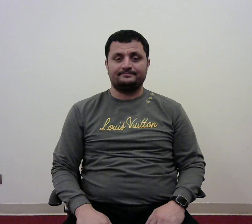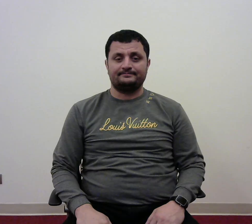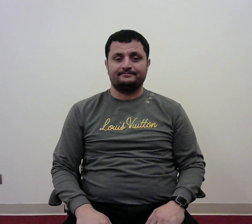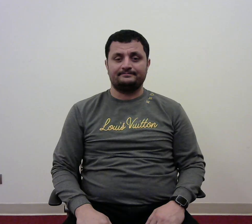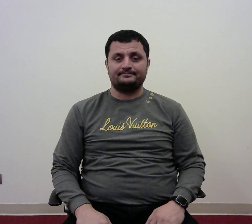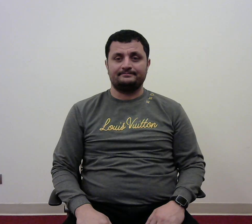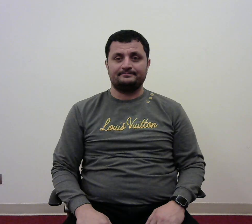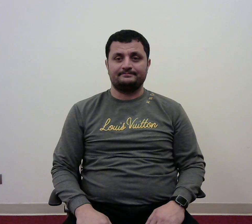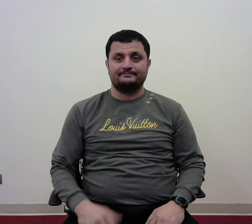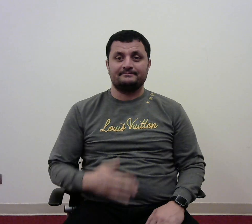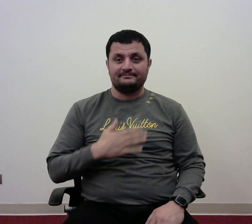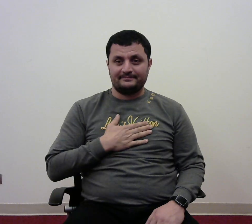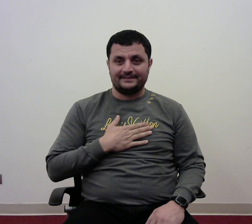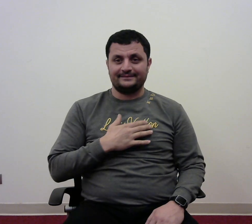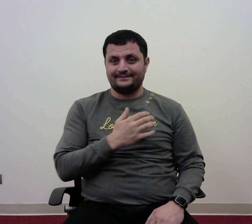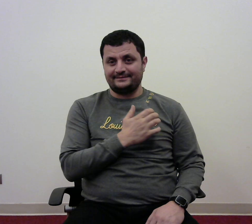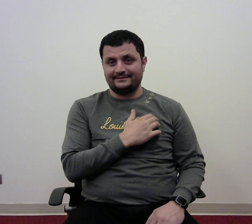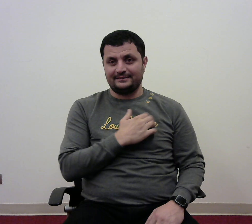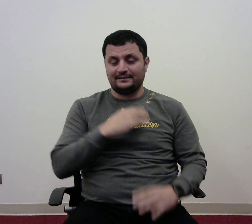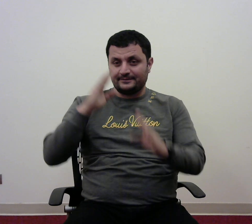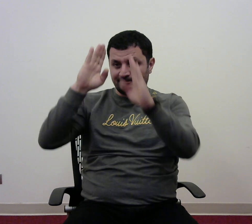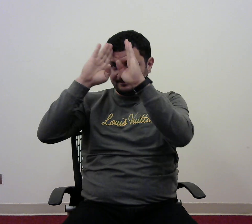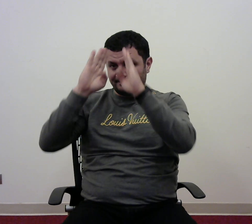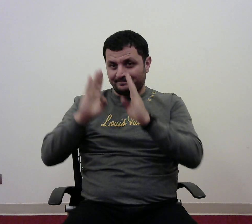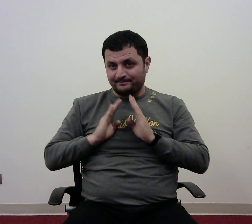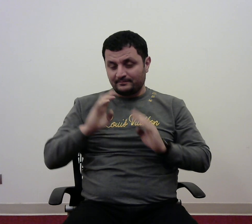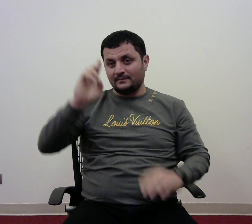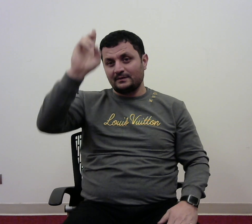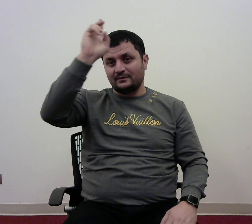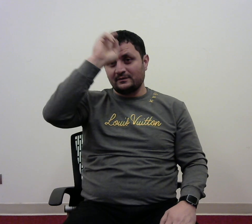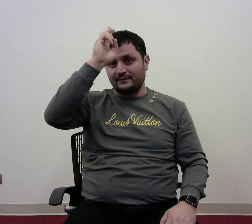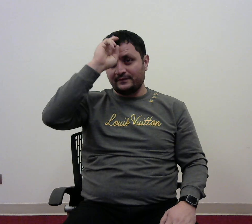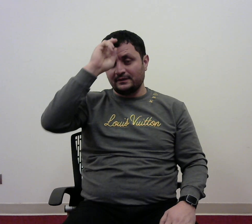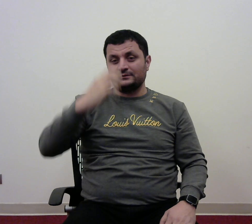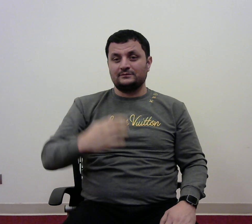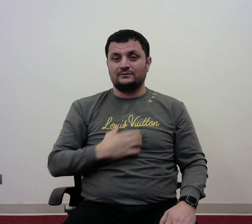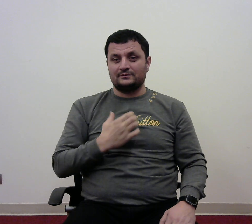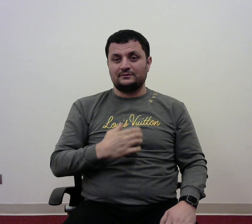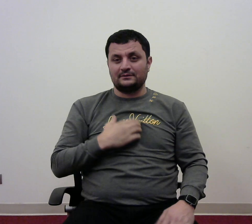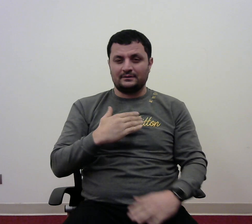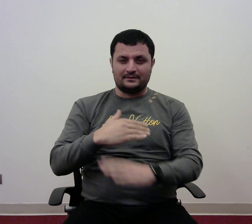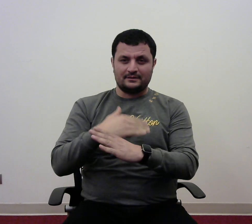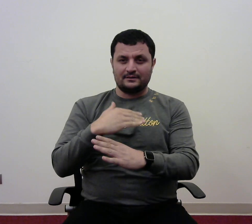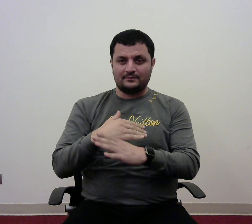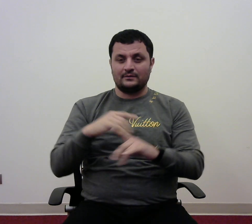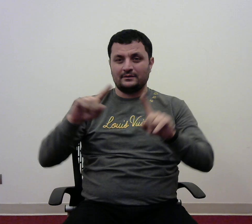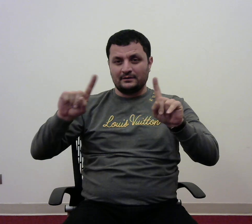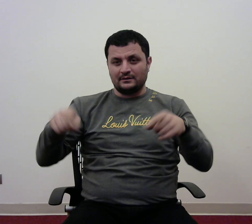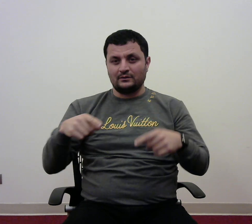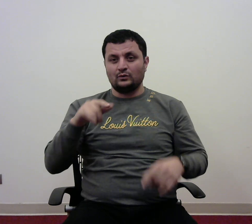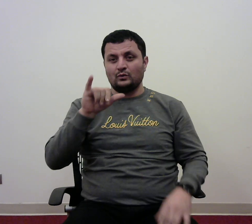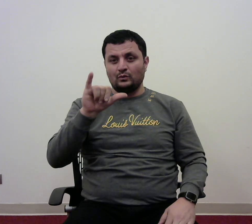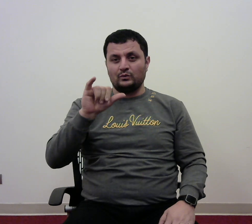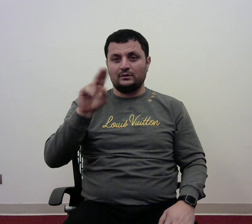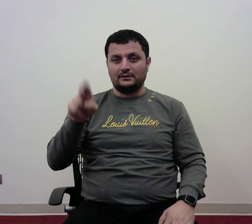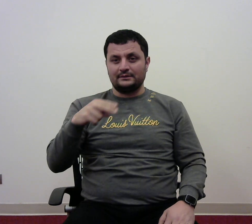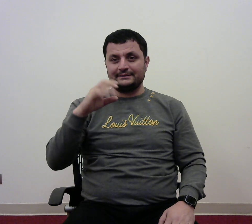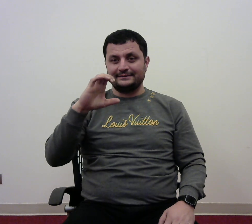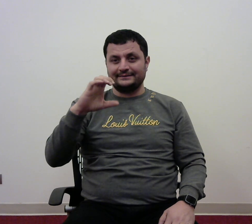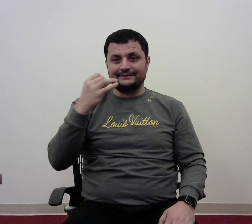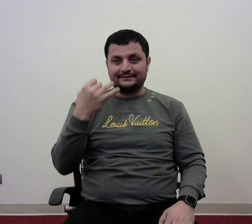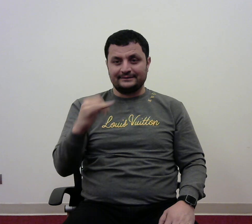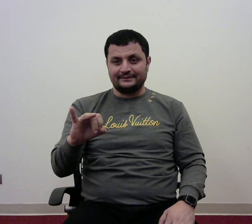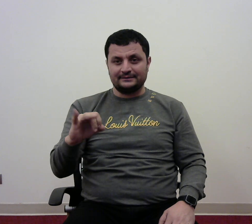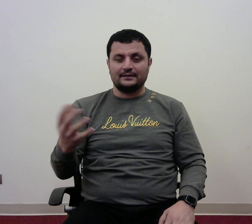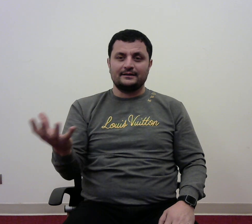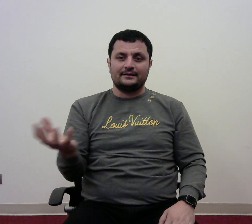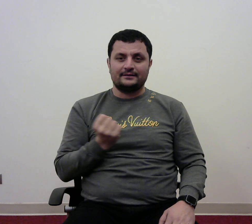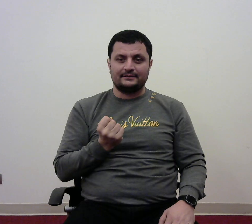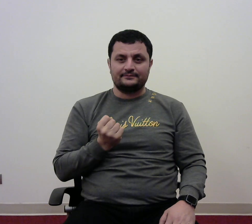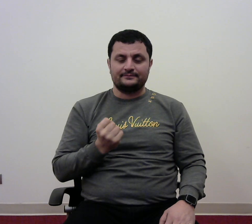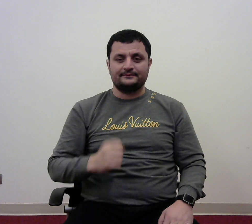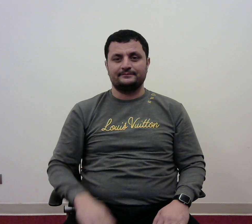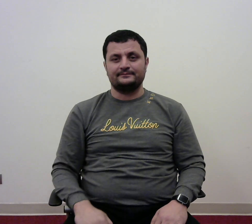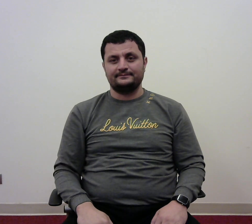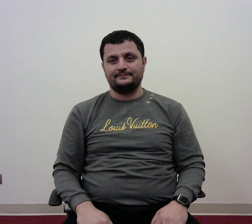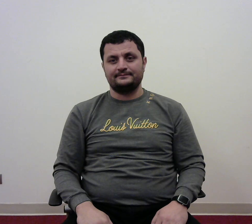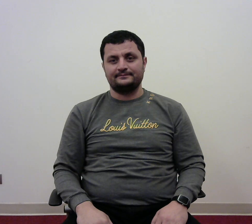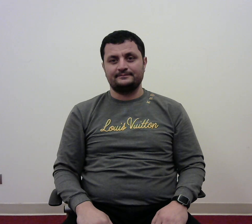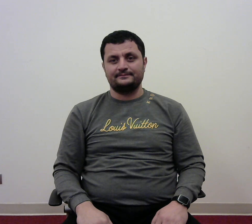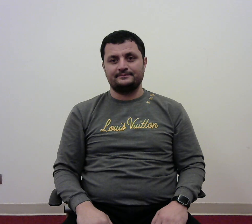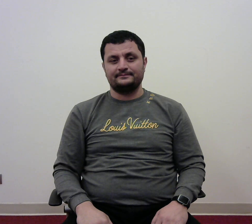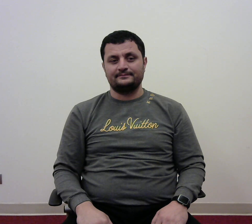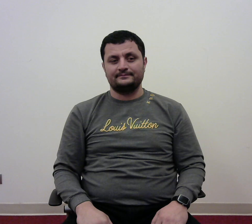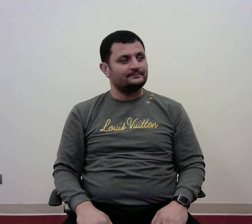Mən istəyirəm ki, ünvanlı dövlət sosial yardımı (ÜDSY) alım